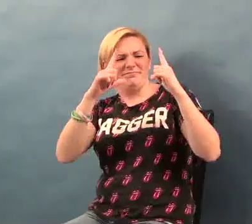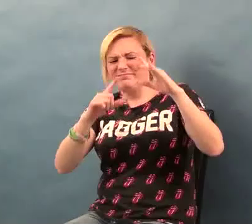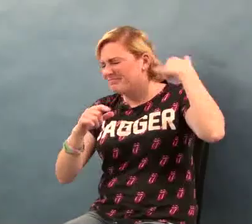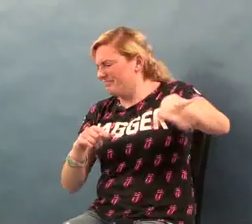Myszka Miki machnęła ręką na budzik.